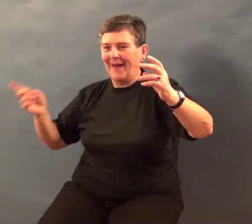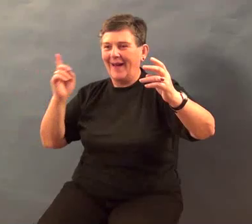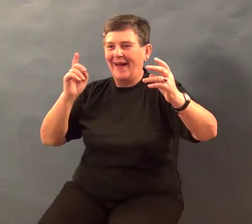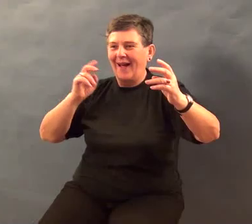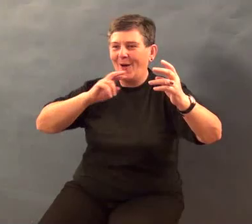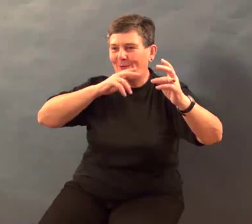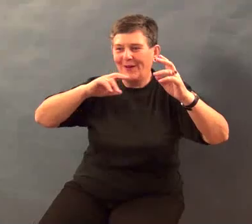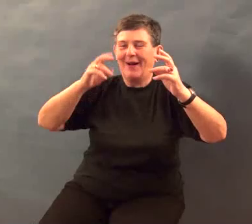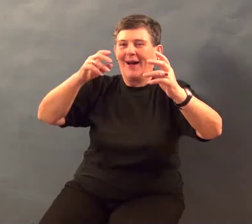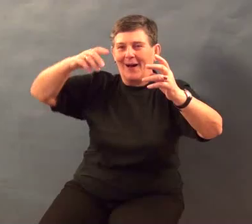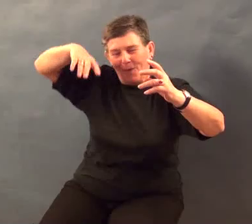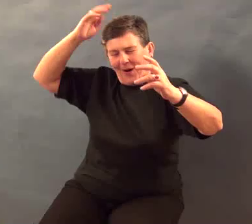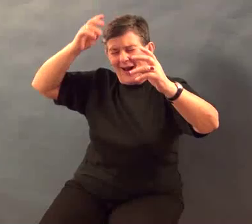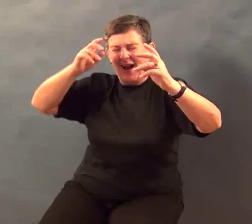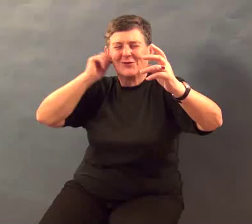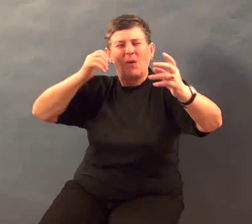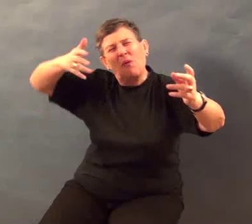A gruszki, nie, to dziewczynie spada kapelusz.